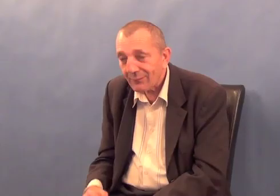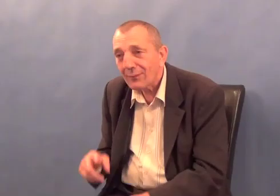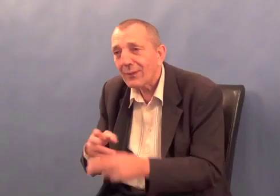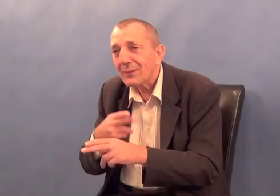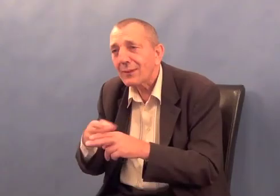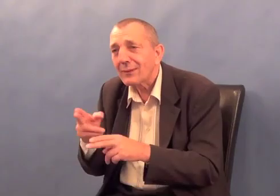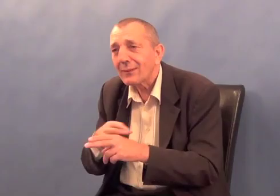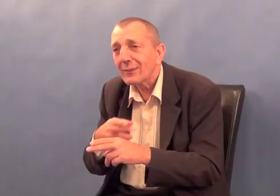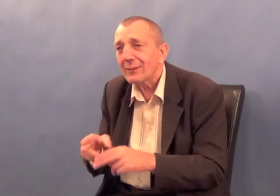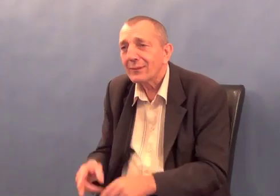Kiedy?